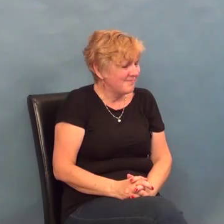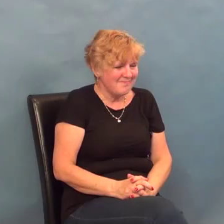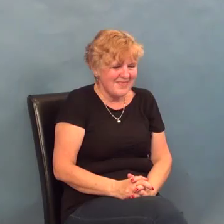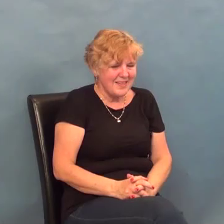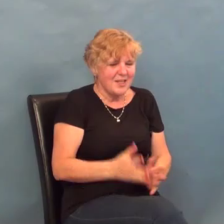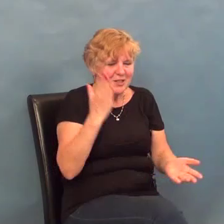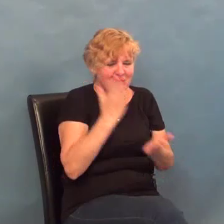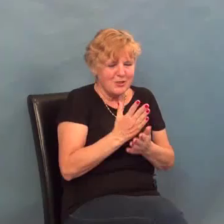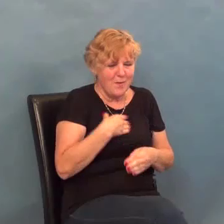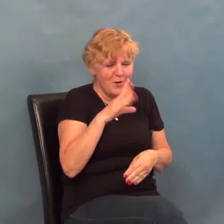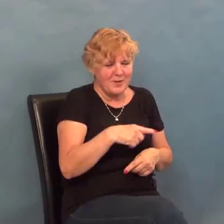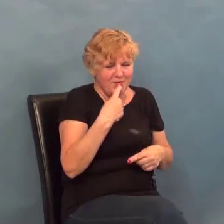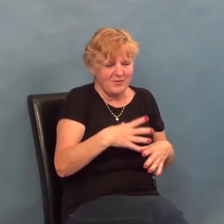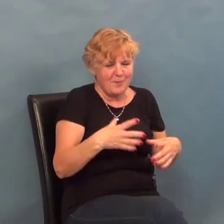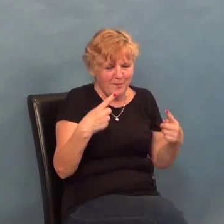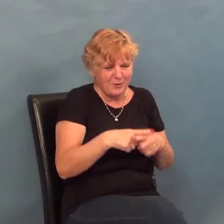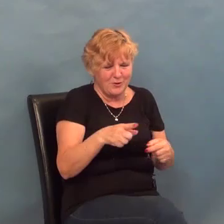Mogę tylko powiedzieć, że pasuje mi dwudziestego pierwszego.